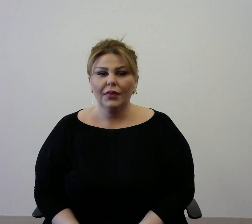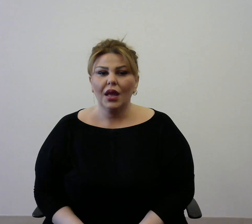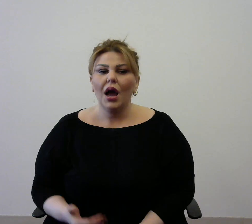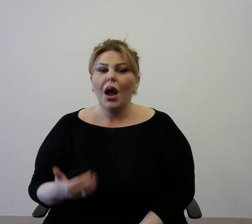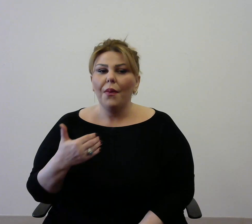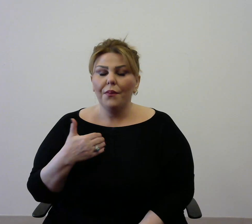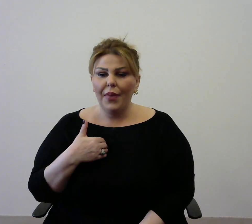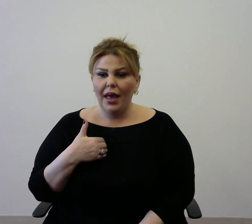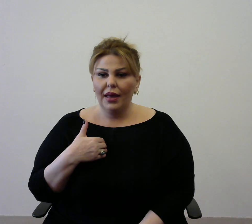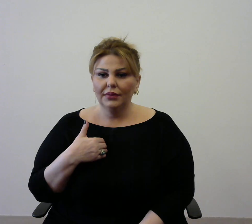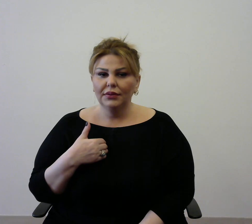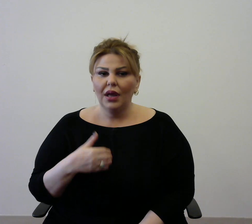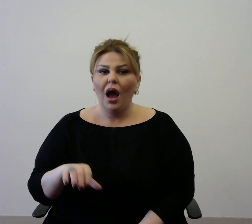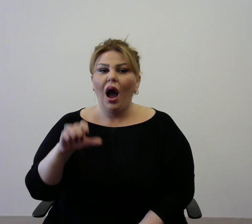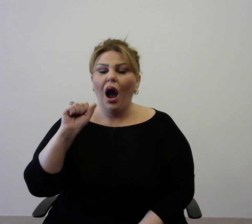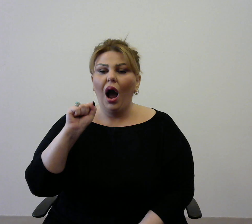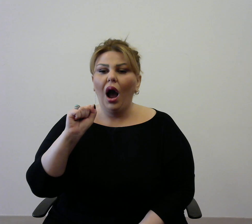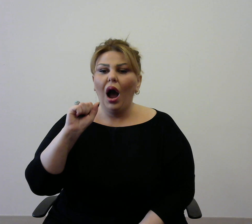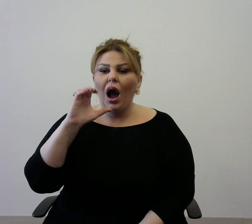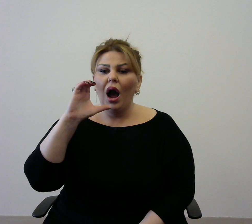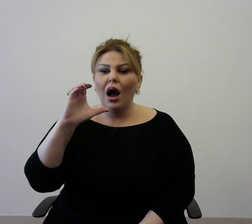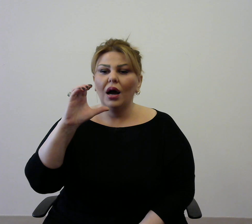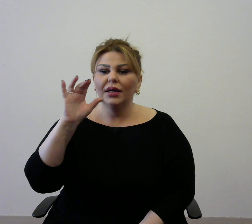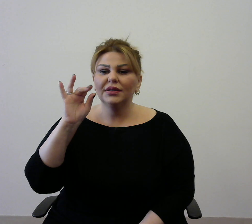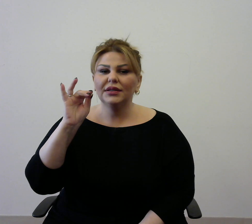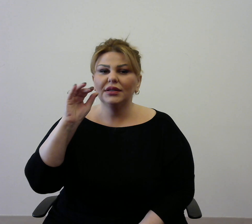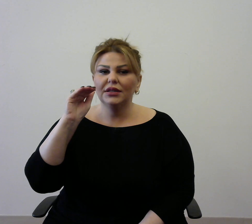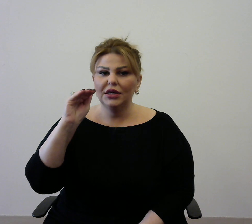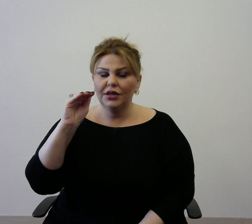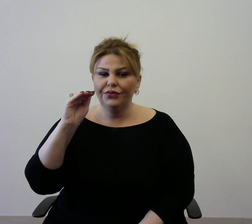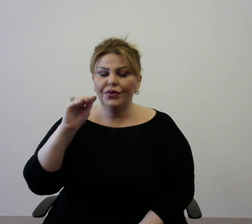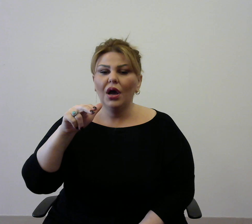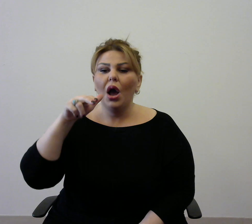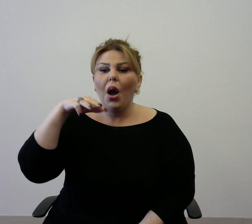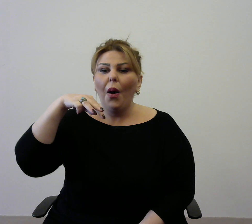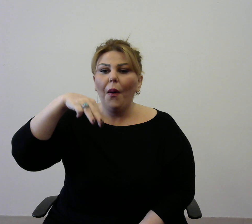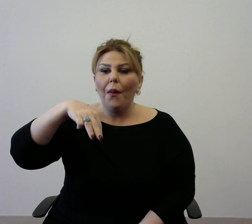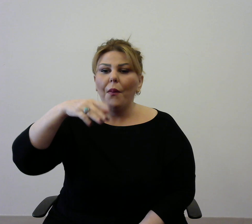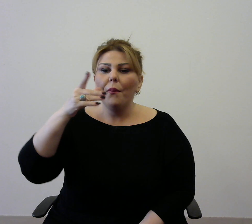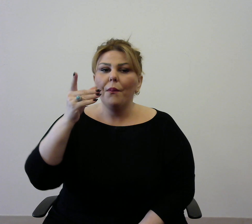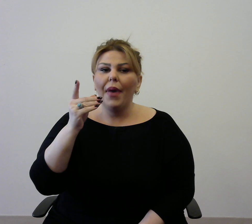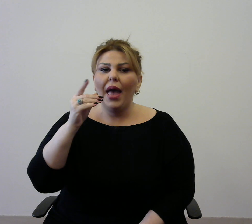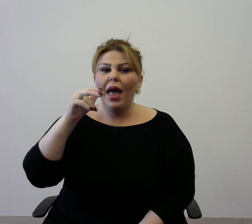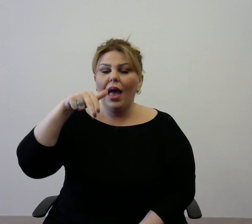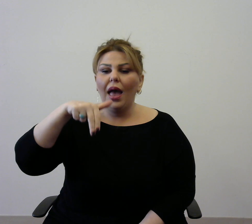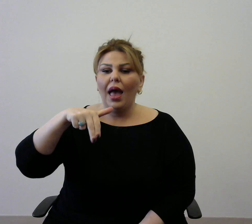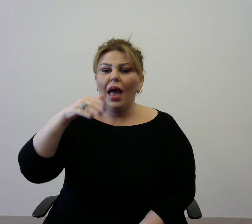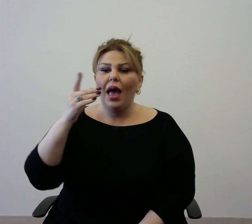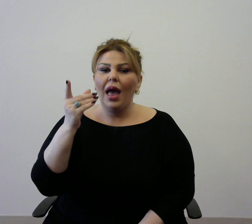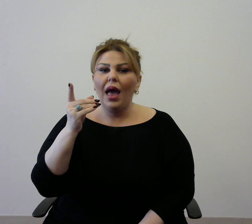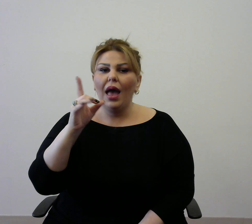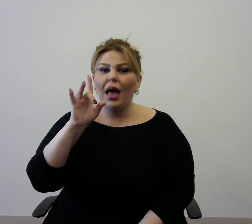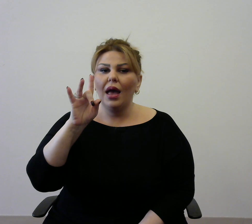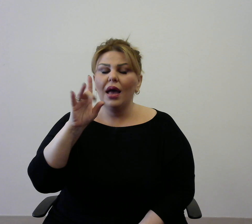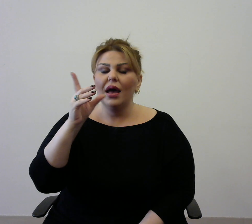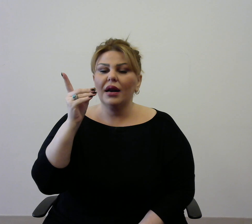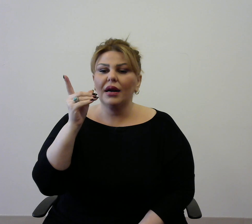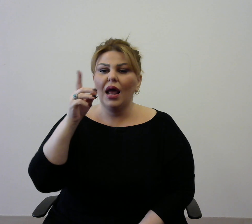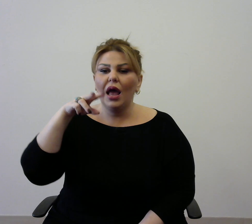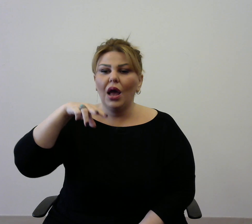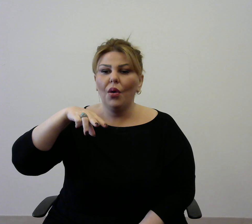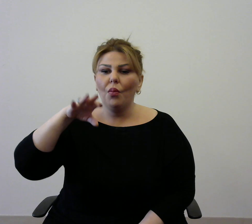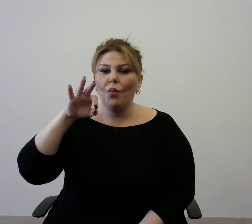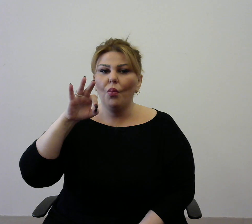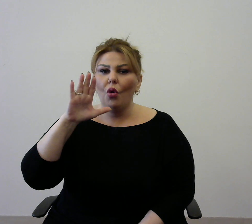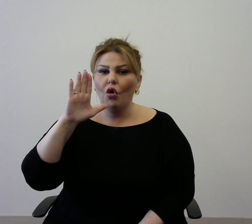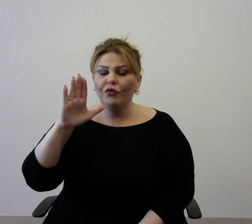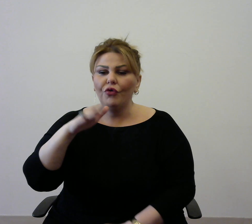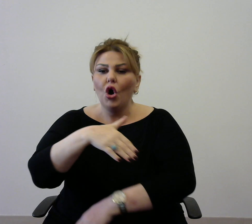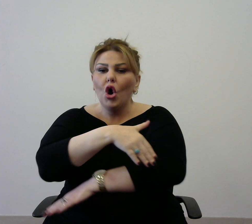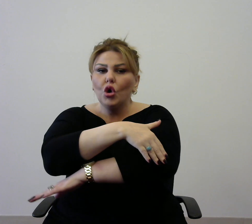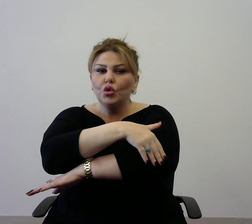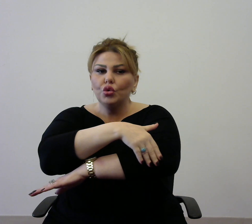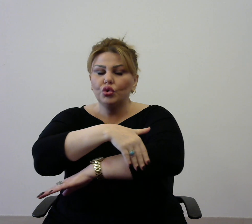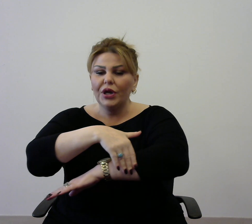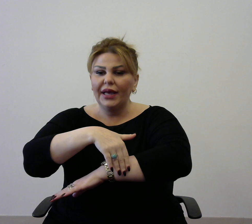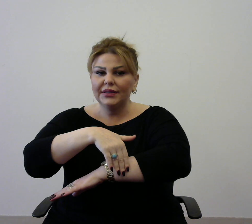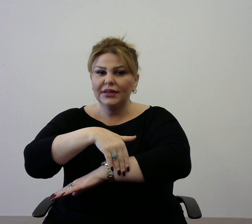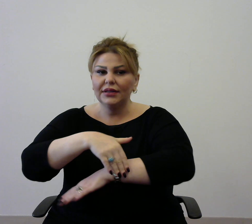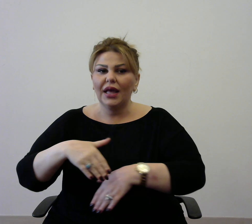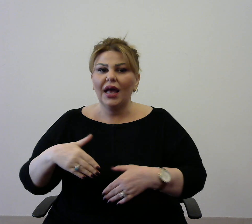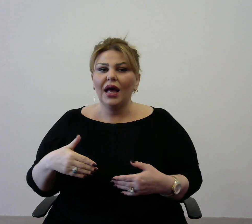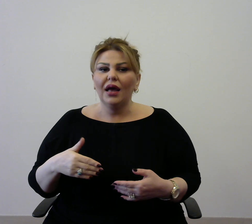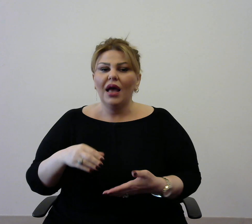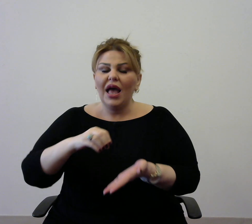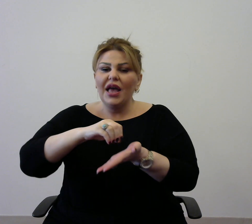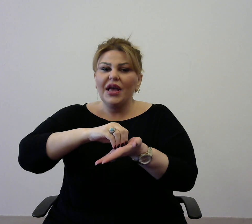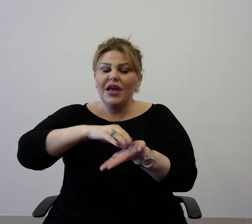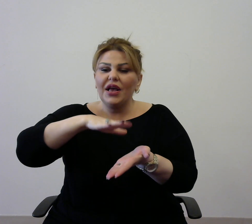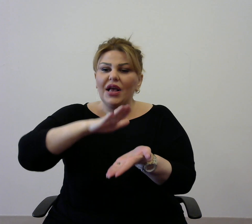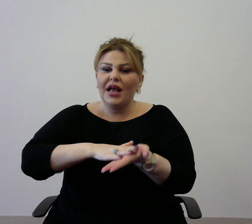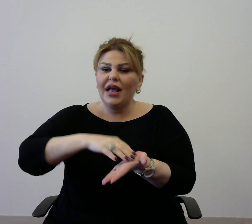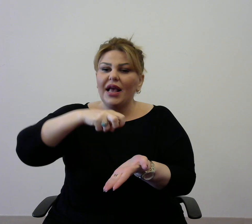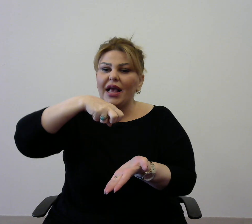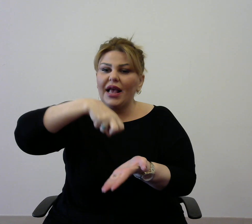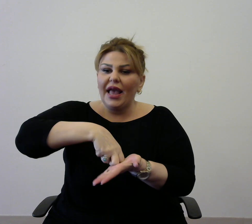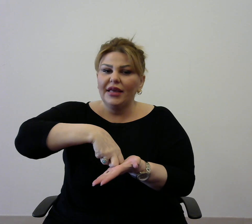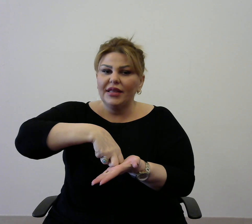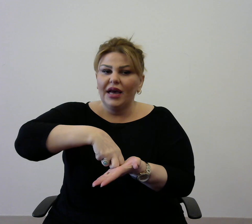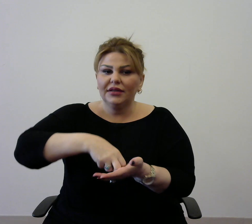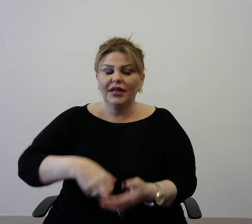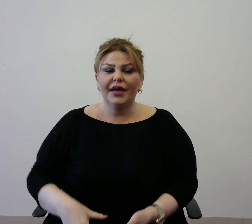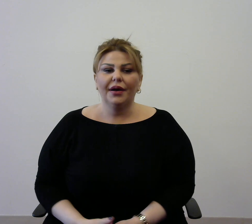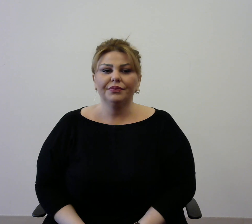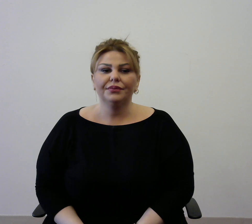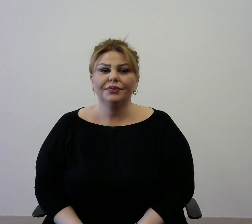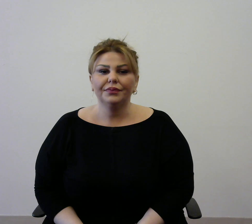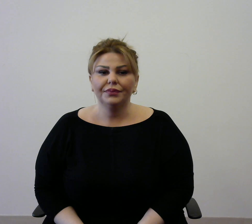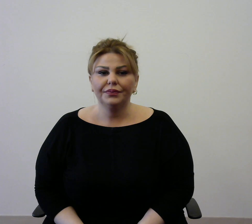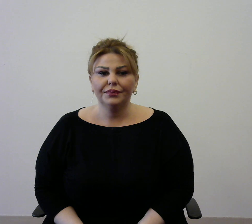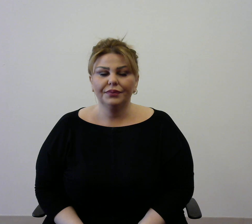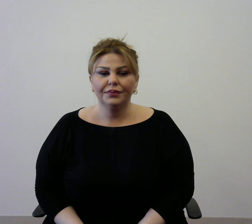Mən Asif Məhərrəmov küçəsində qeydiyyatdayam